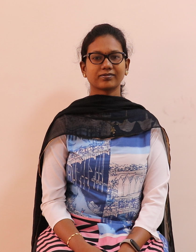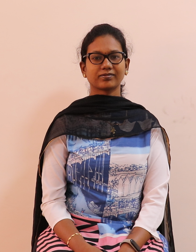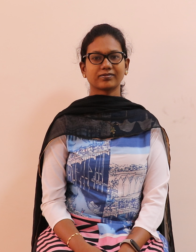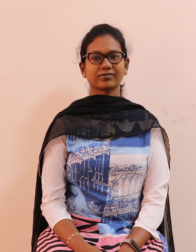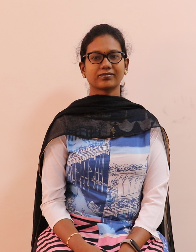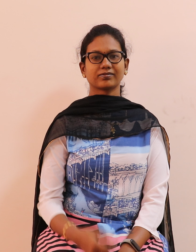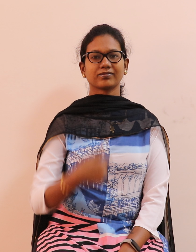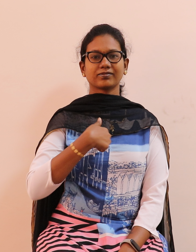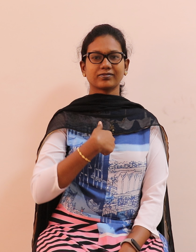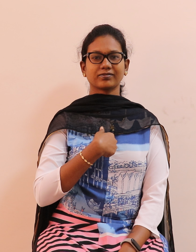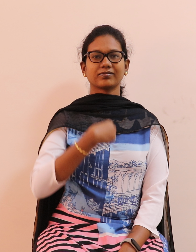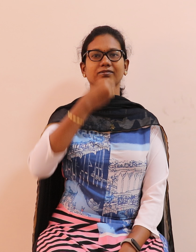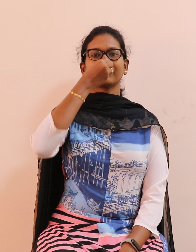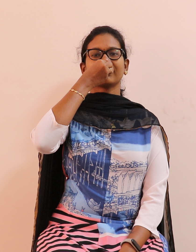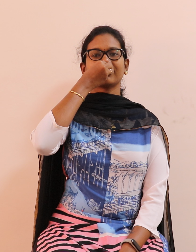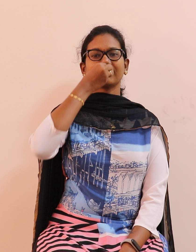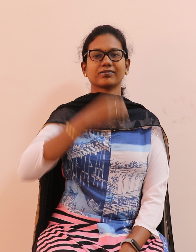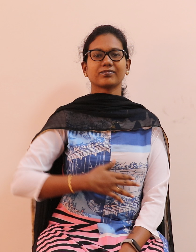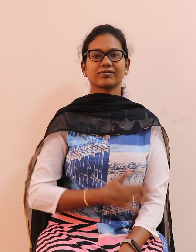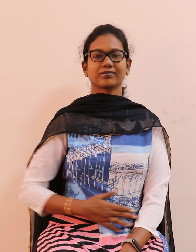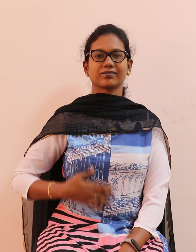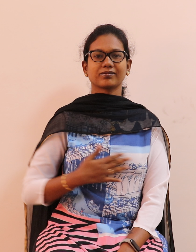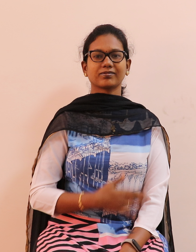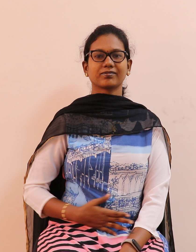i am hungry